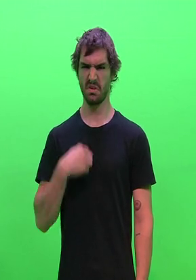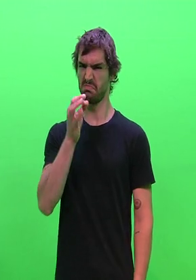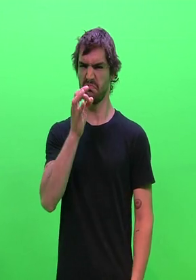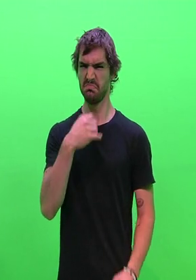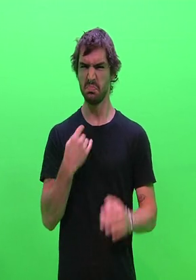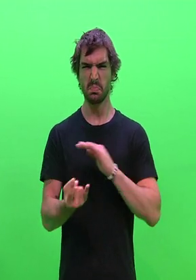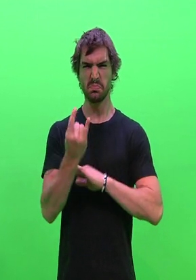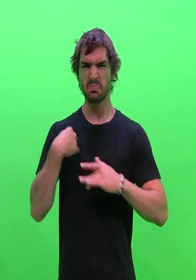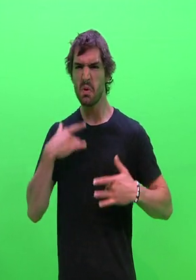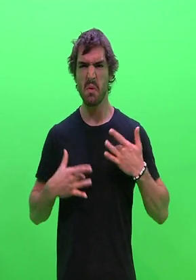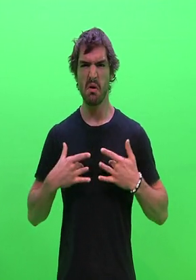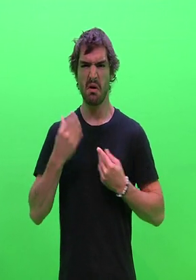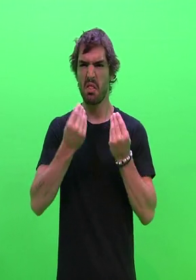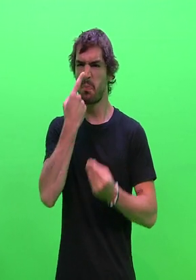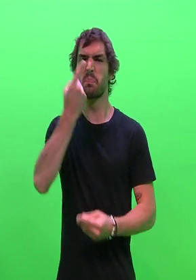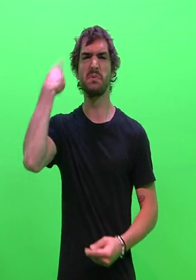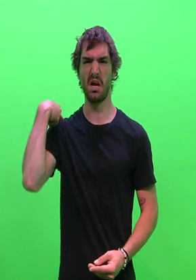Sí, l'any passat em van aparèixer els símptomes.